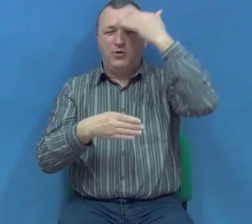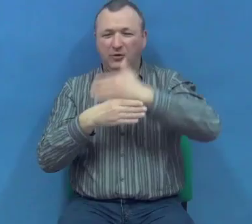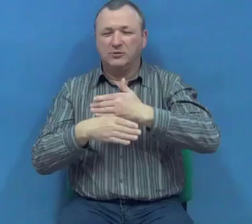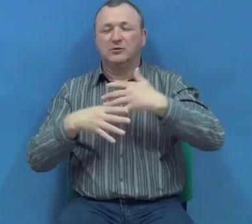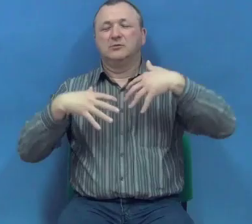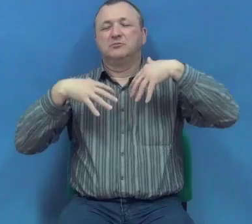Zmęczony.